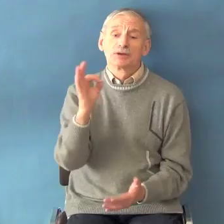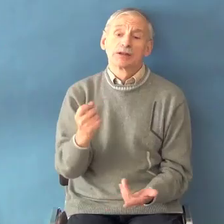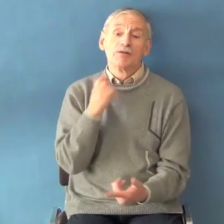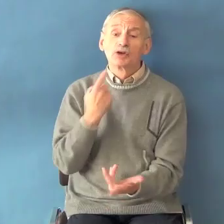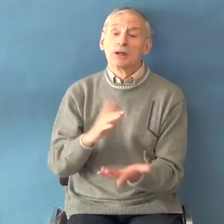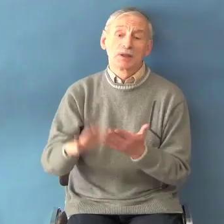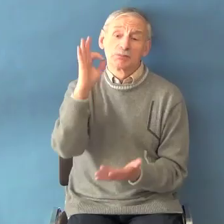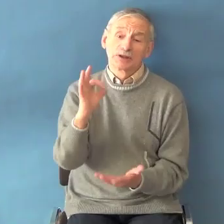Wódka bez procentów.